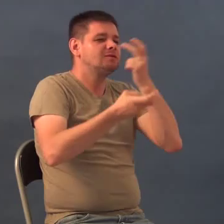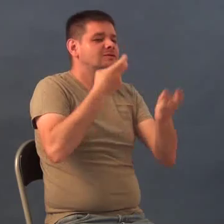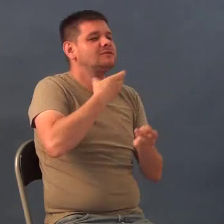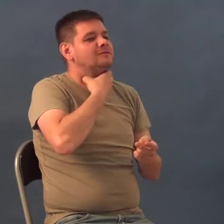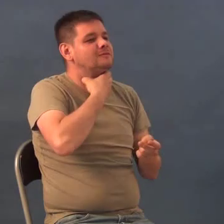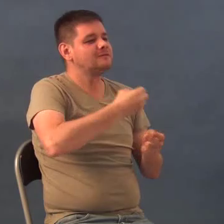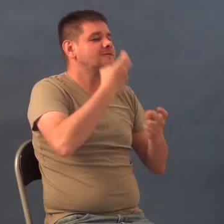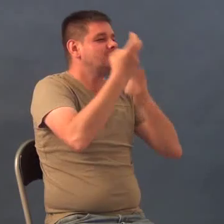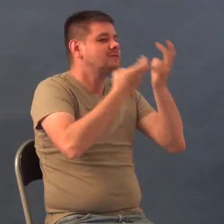Jest mściwy, szuka.